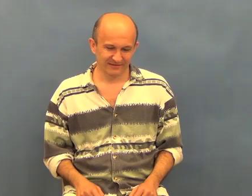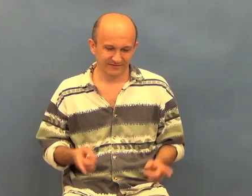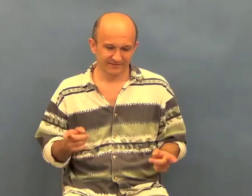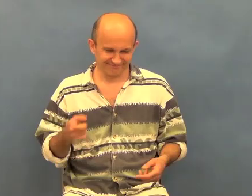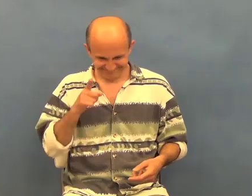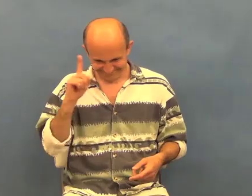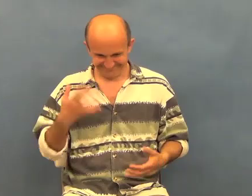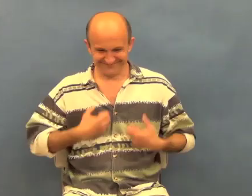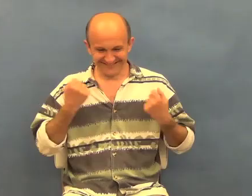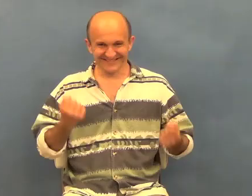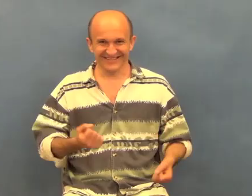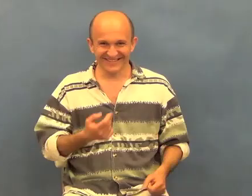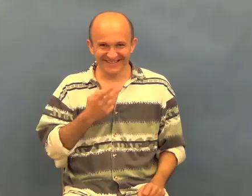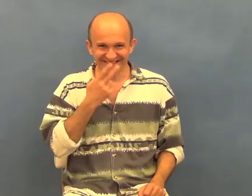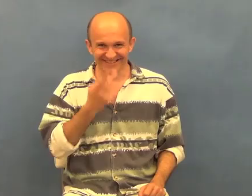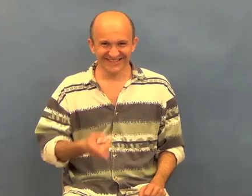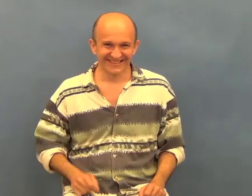Uwaga, ludzie mogą się przestraszyć na taki widok.